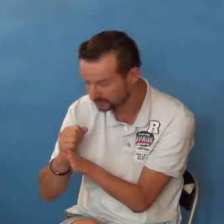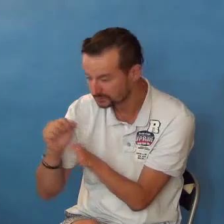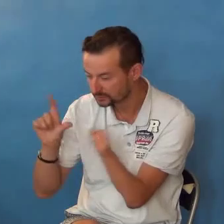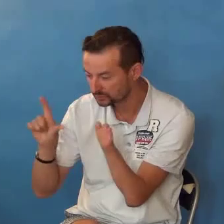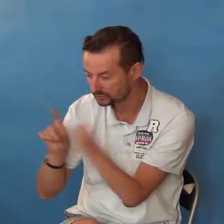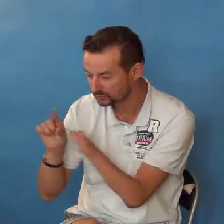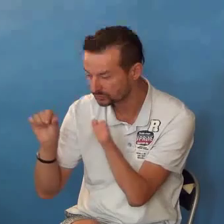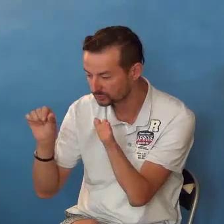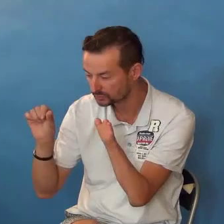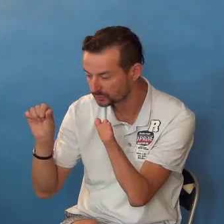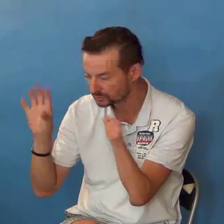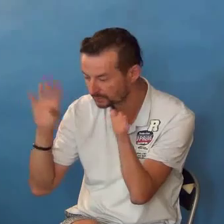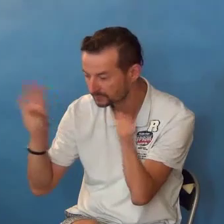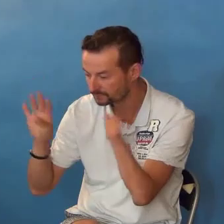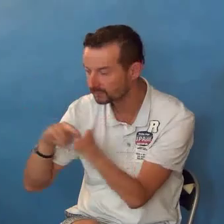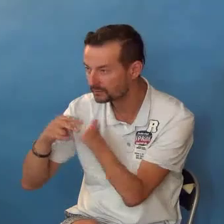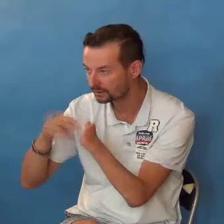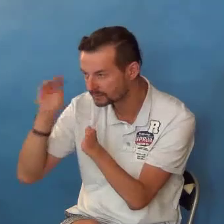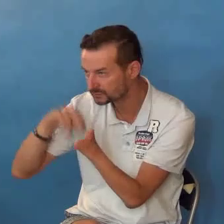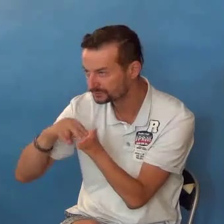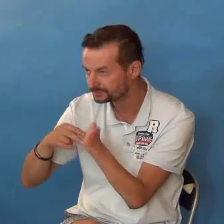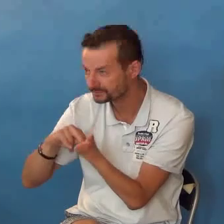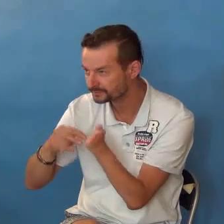Od siódmej do dziewiątej uczę się tańczyć.